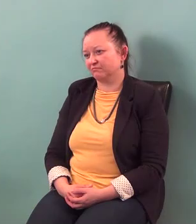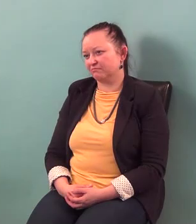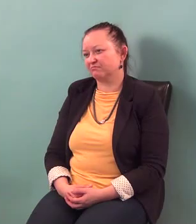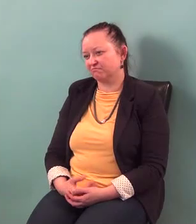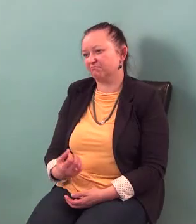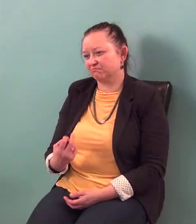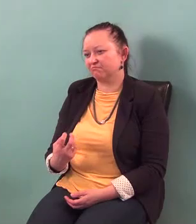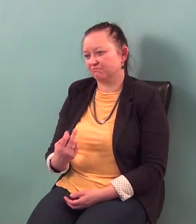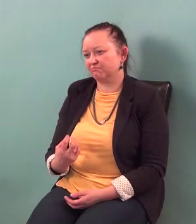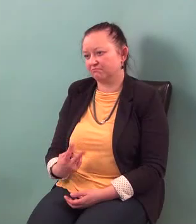Tak, tak, tak.